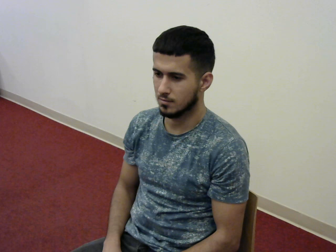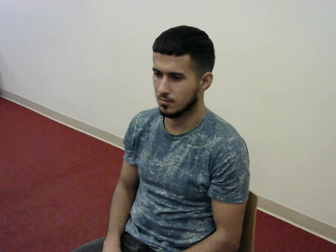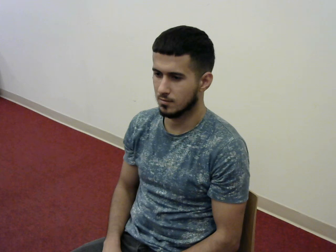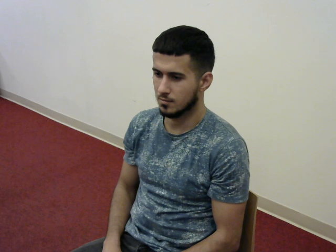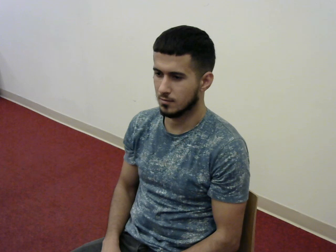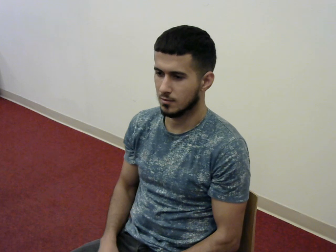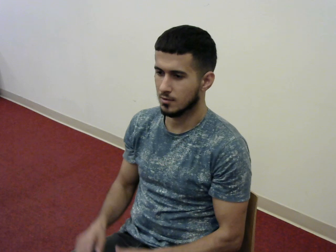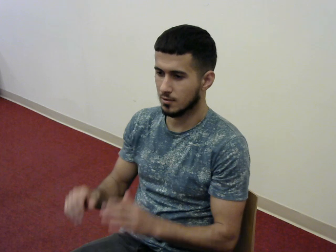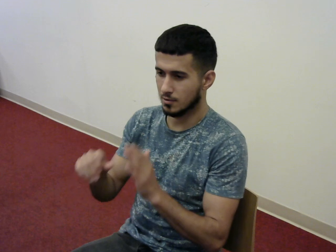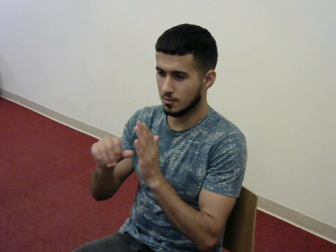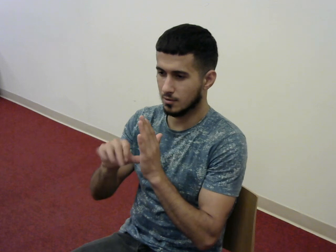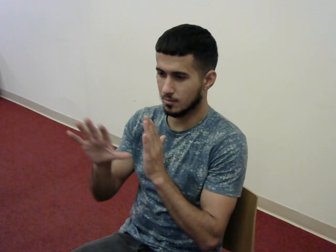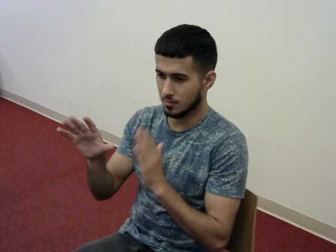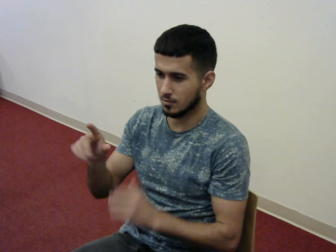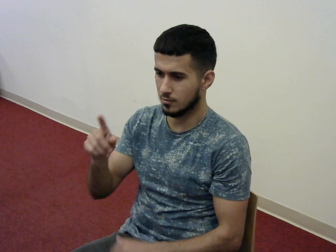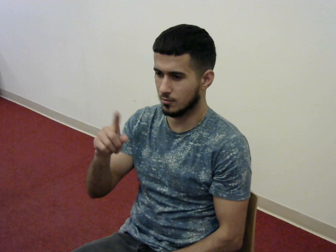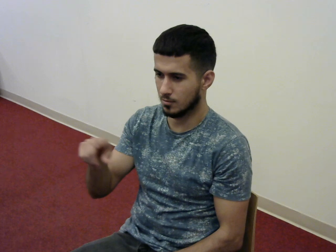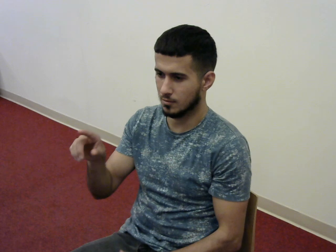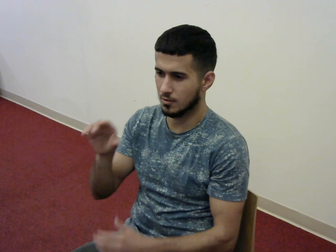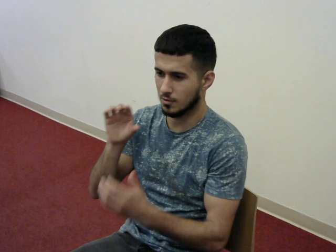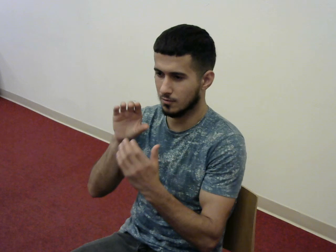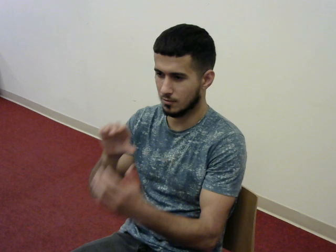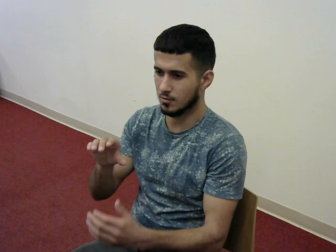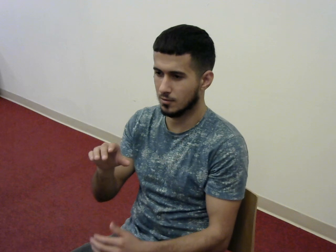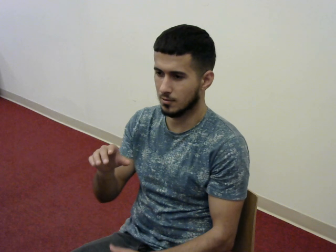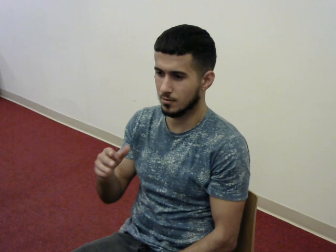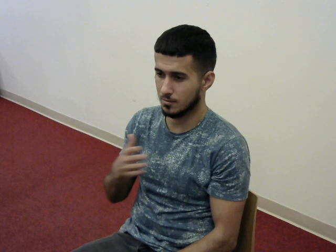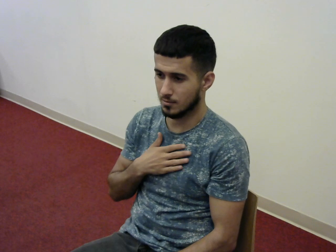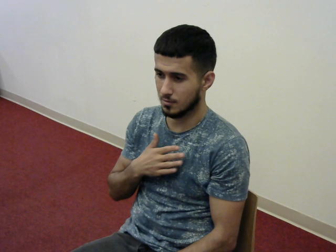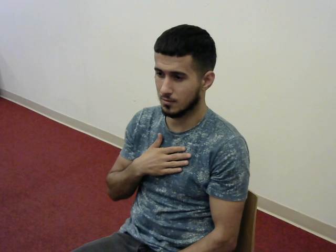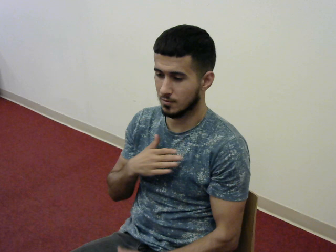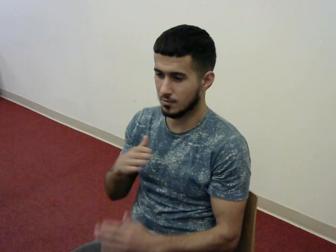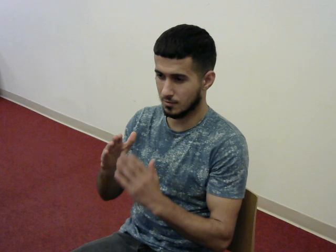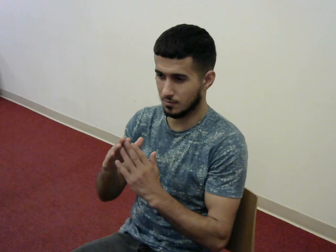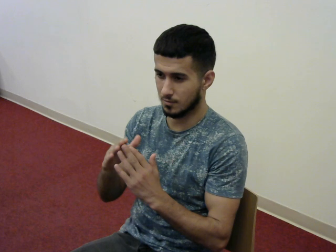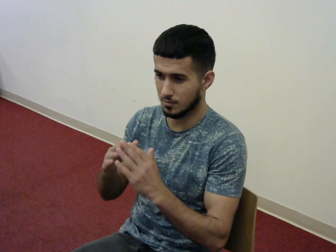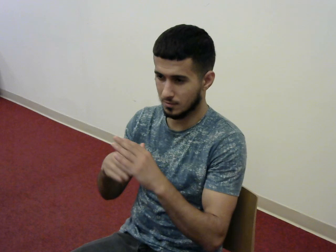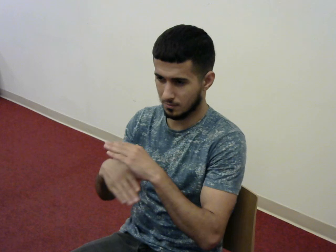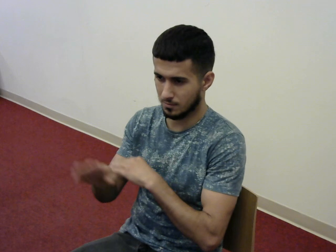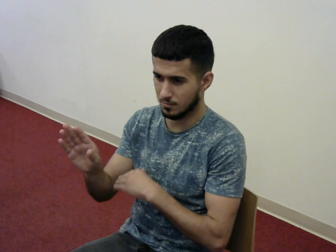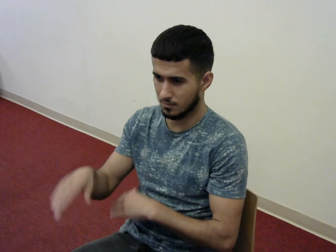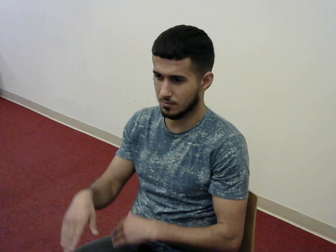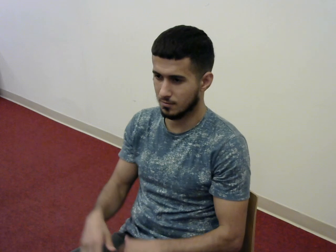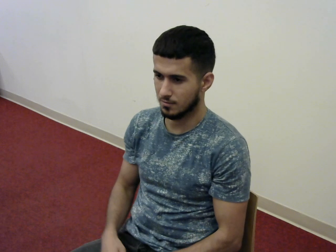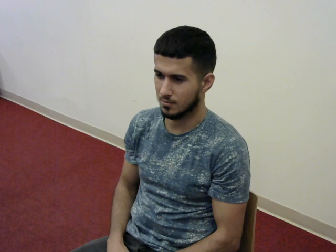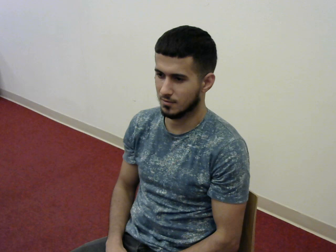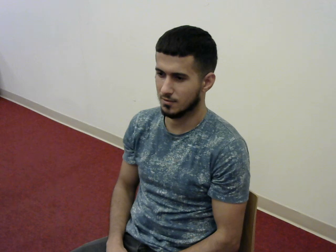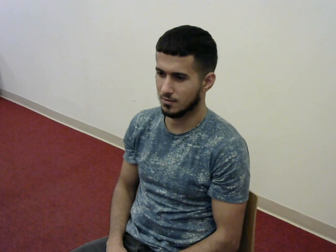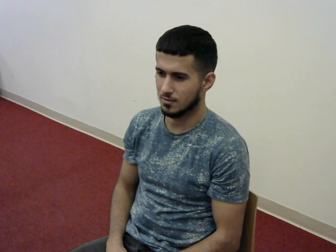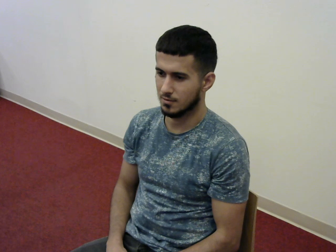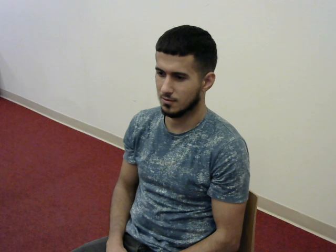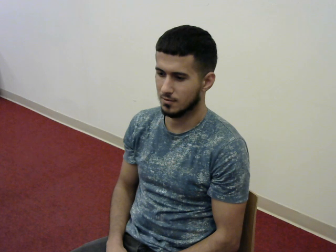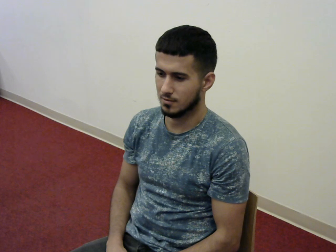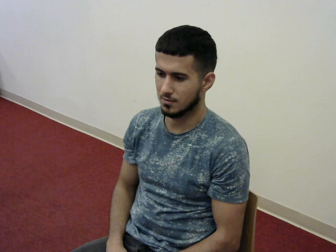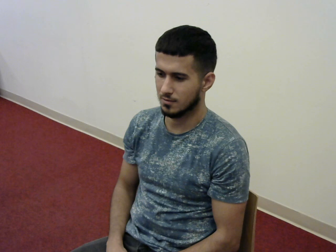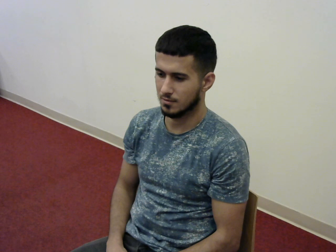65 saylı avtobus mənim evimə gedir